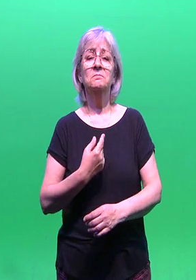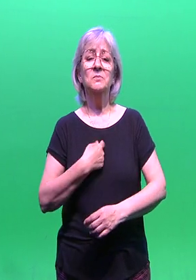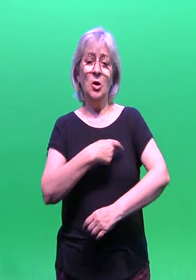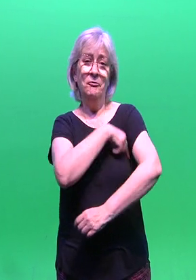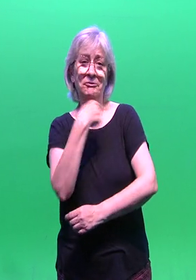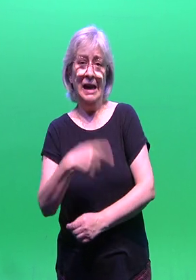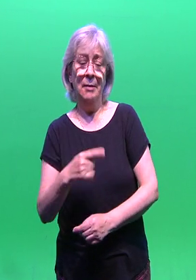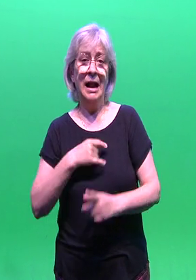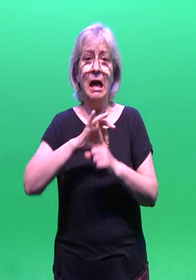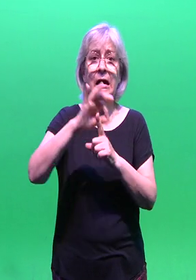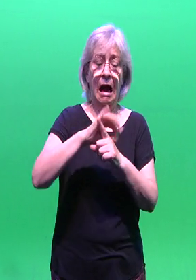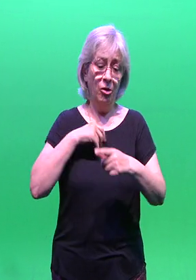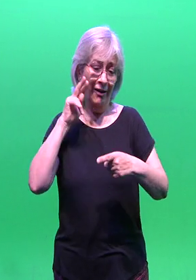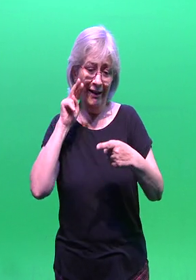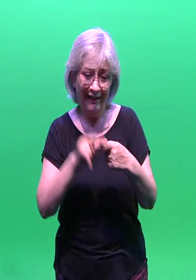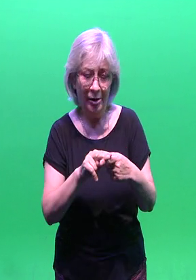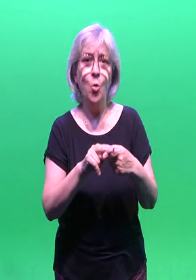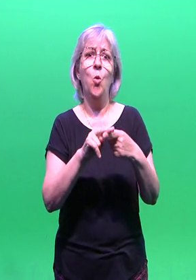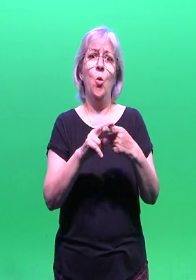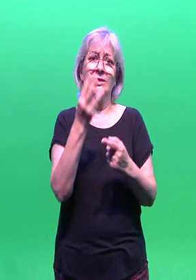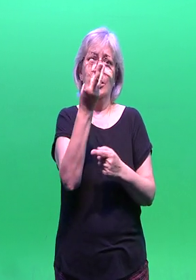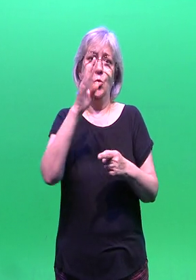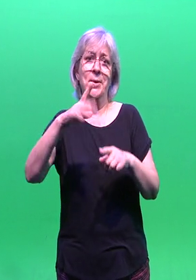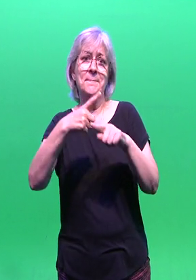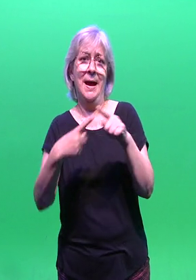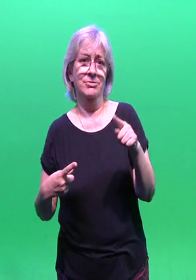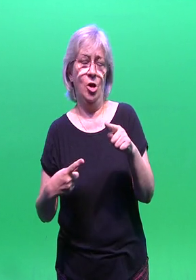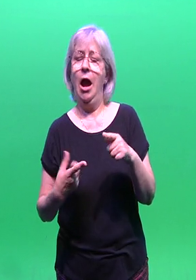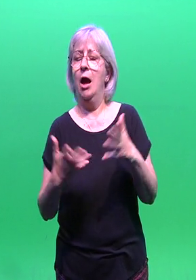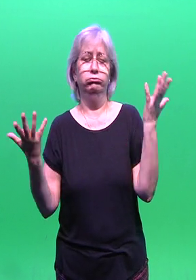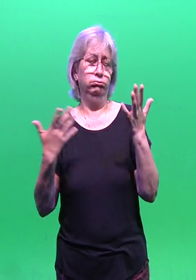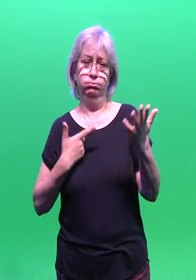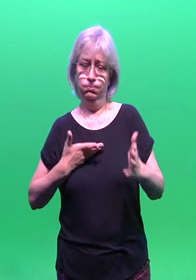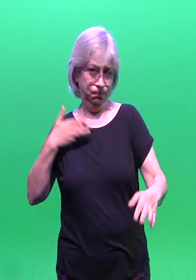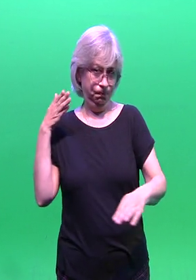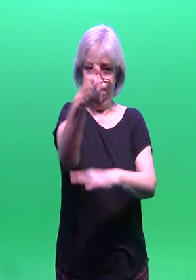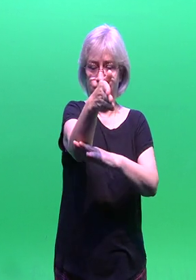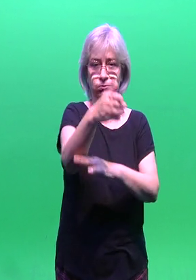Tinc febre, m'he pres la temperatura i tenia trenta-nou graus i mig, per això he vingut.